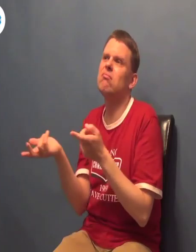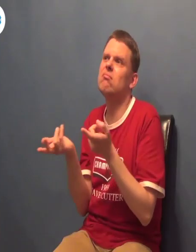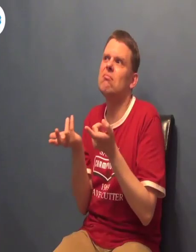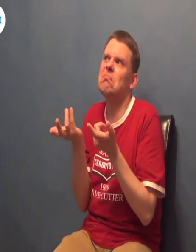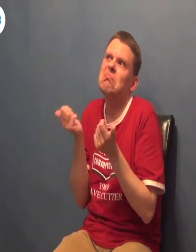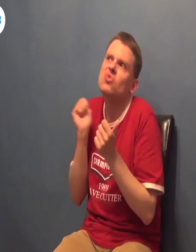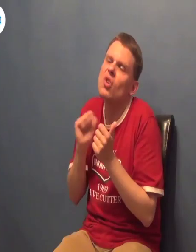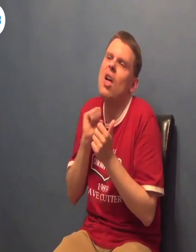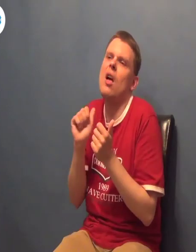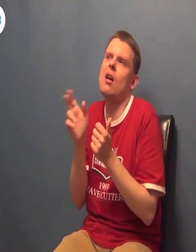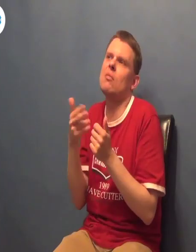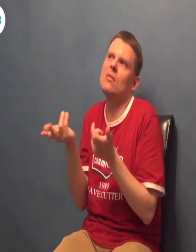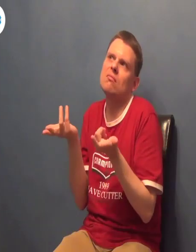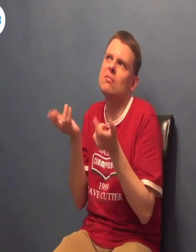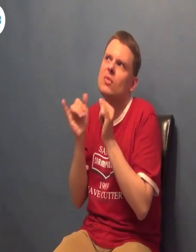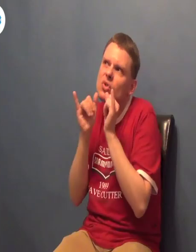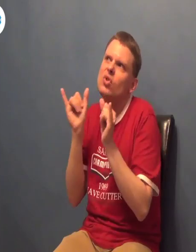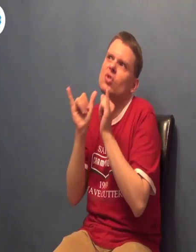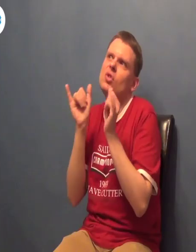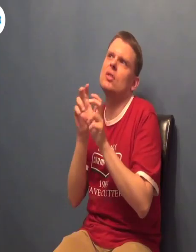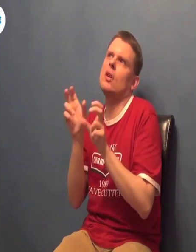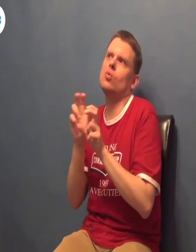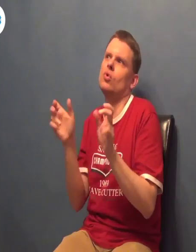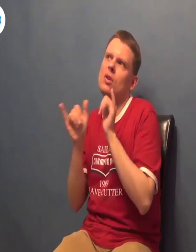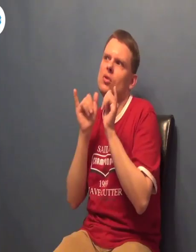Czeka... krzyczy, cały czas krzyczy.